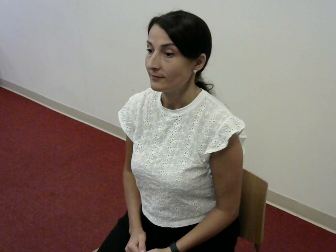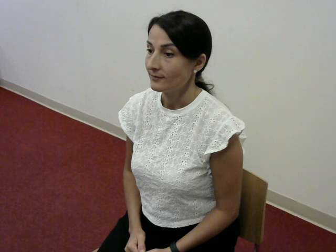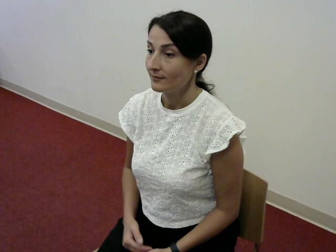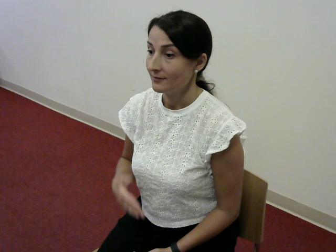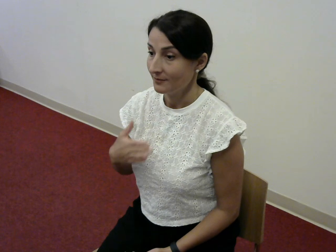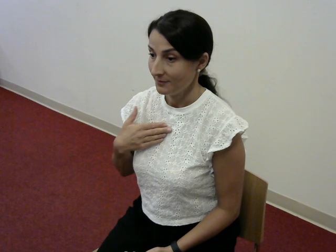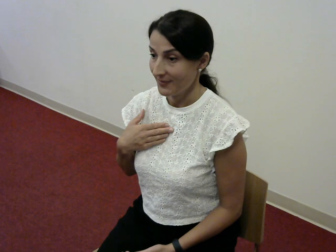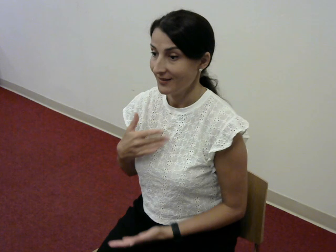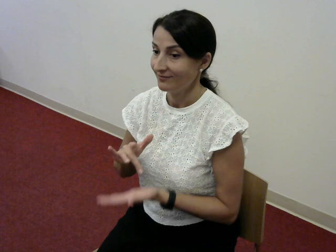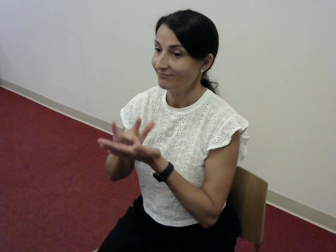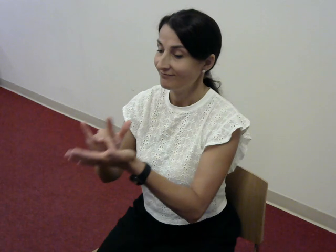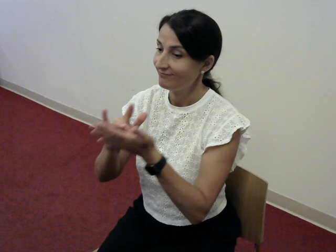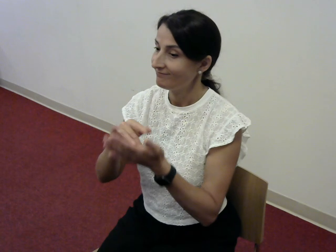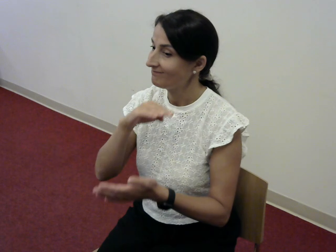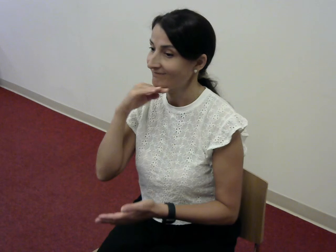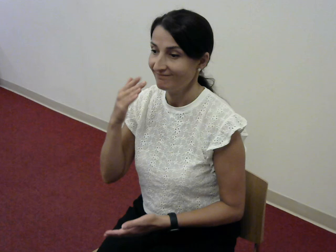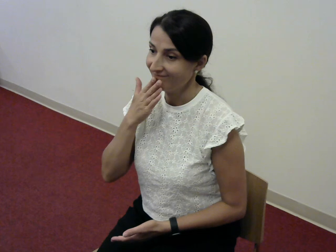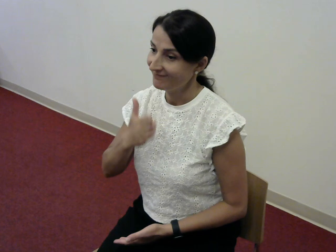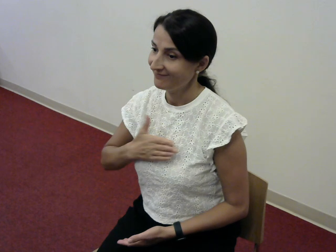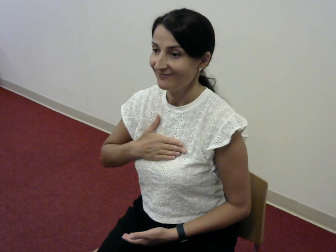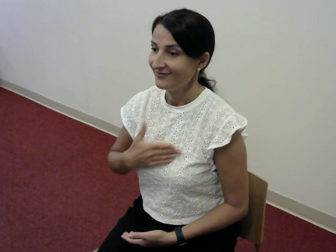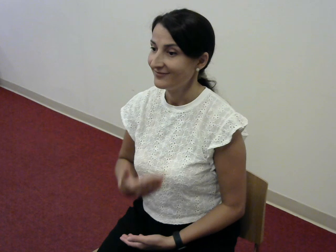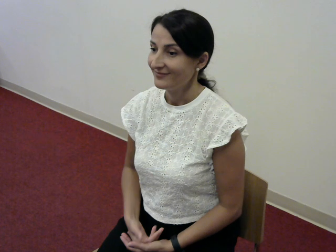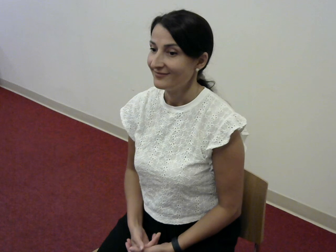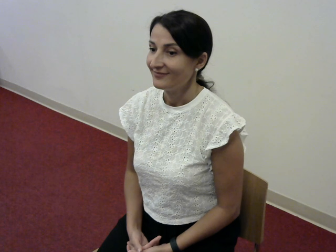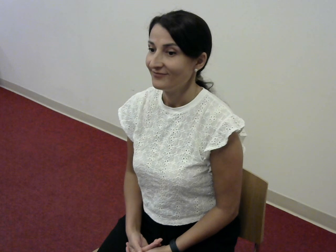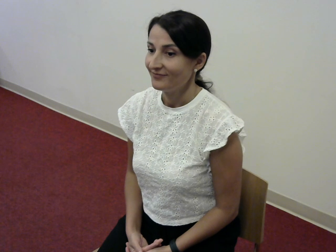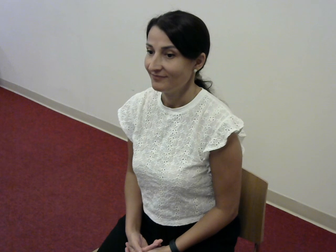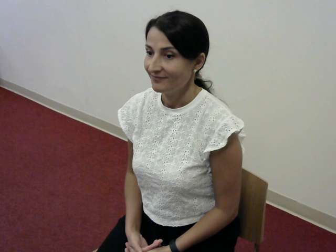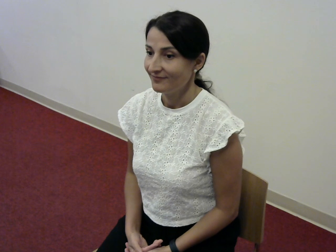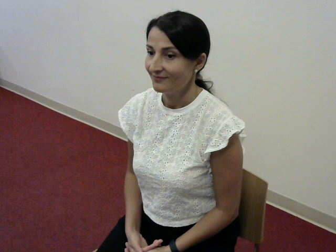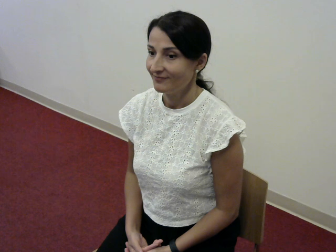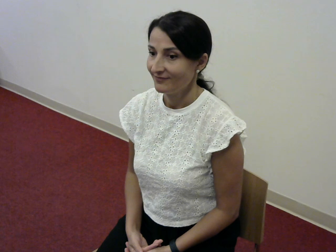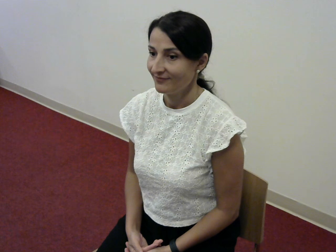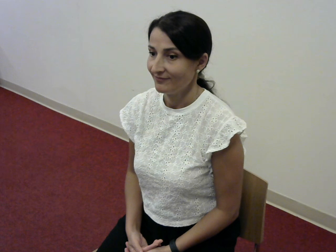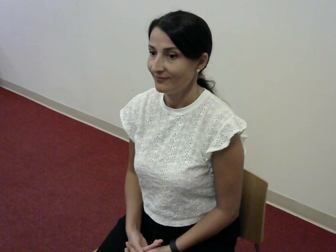Mən səyahət etməyi çox sevirəm